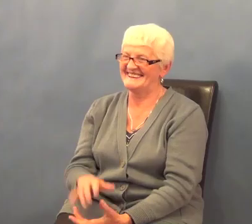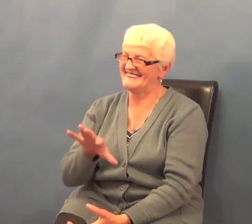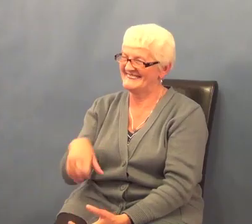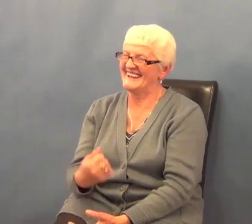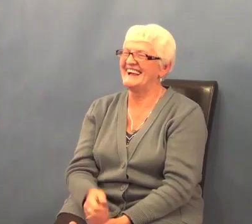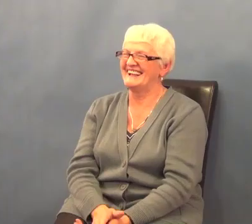Zabrał.